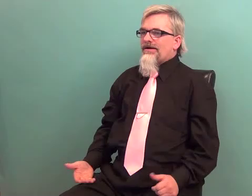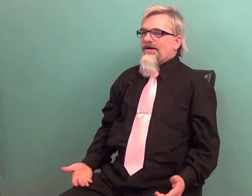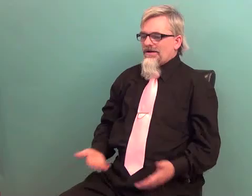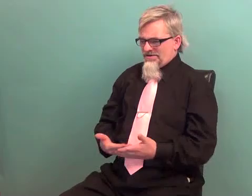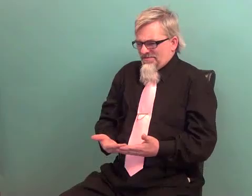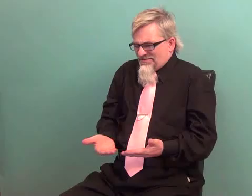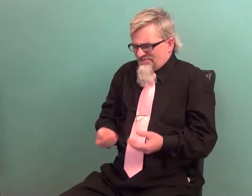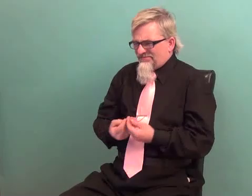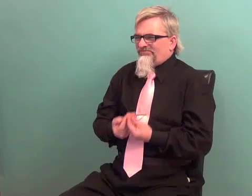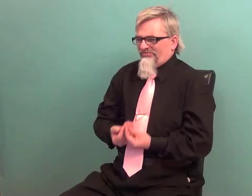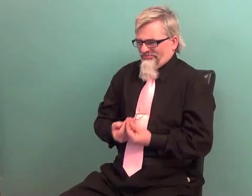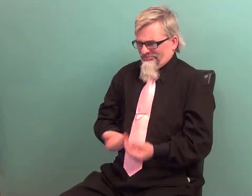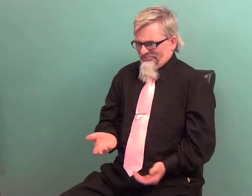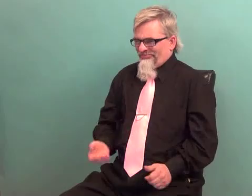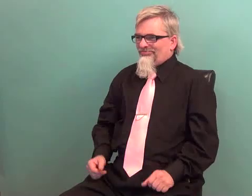Ale dlaczego tak jest?!